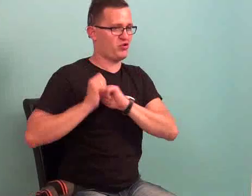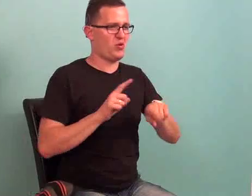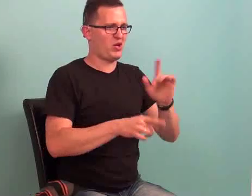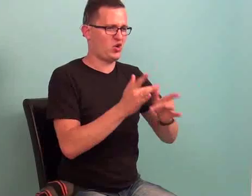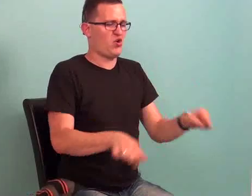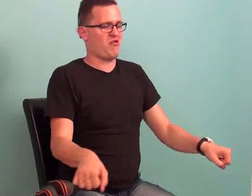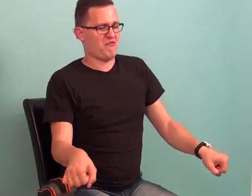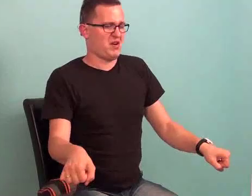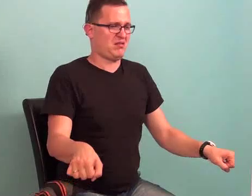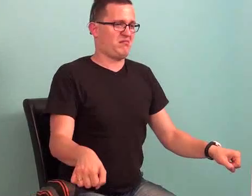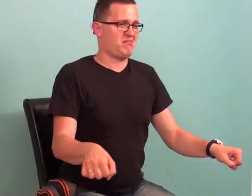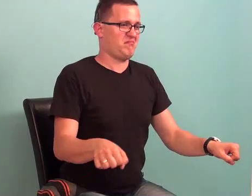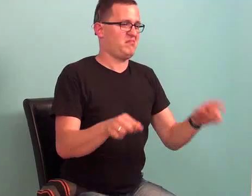Spokojnie jedzie na rowerze.